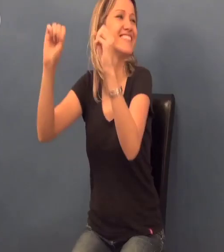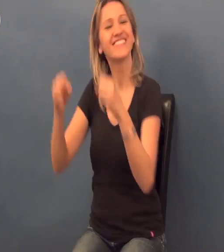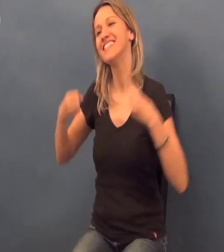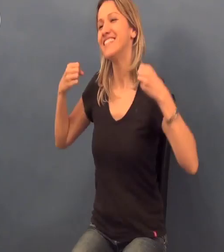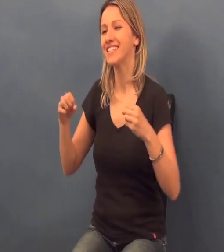A kot...